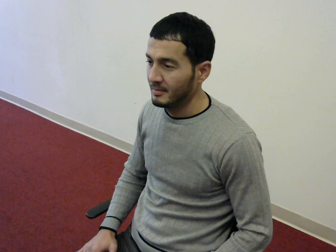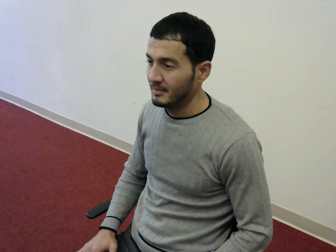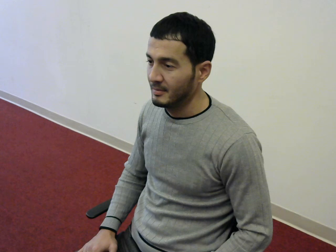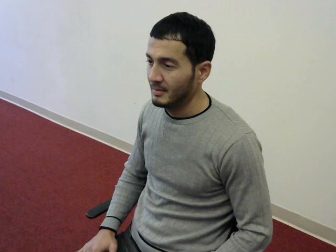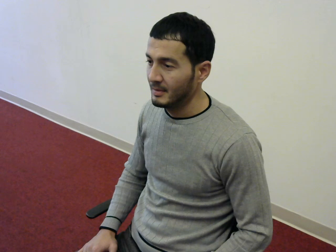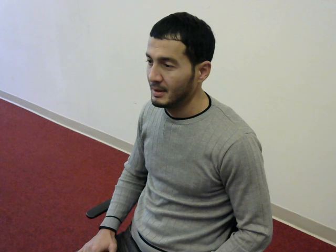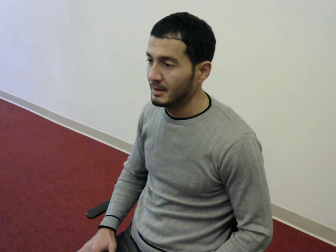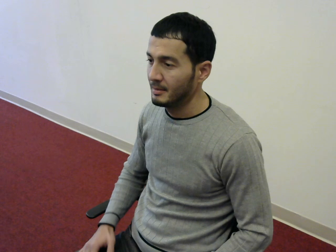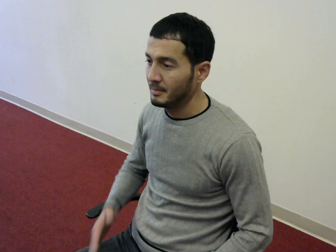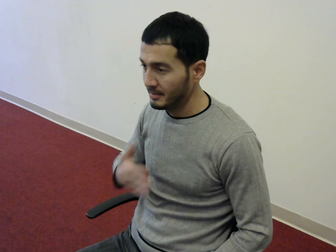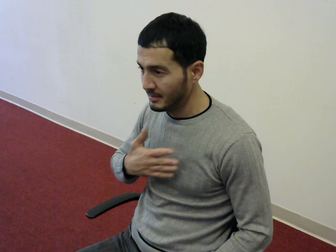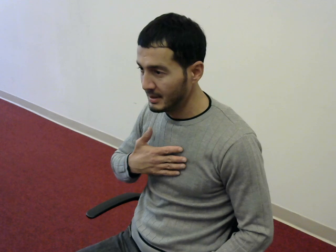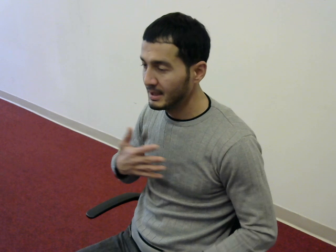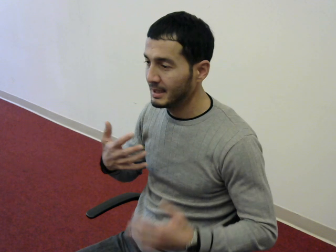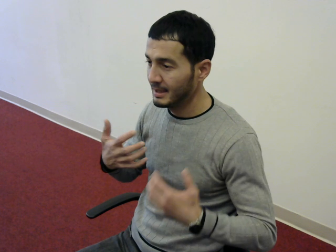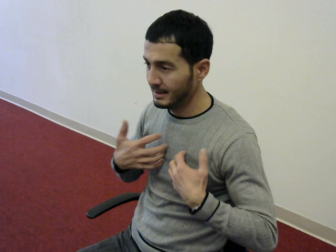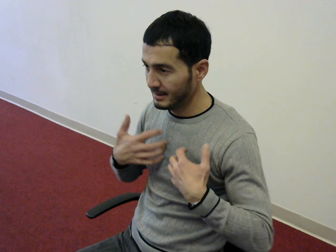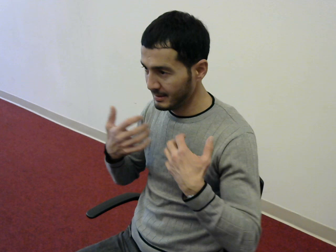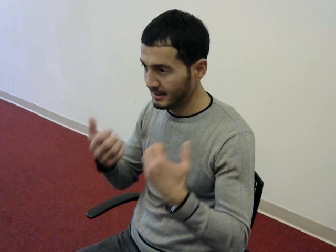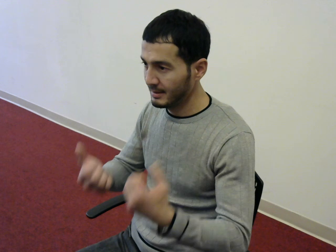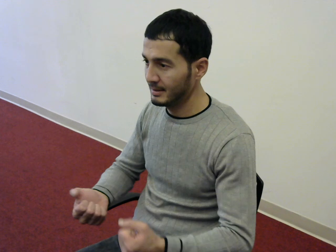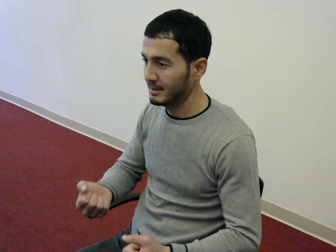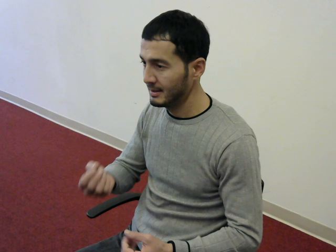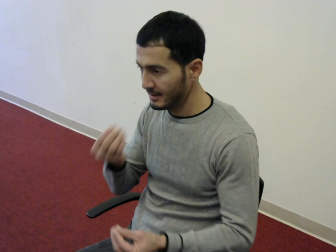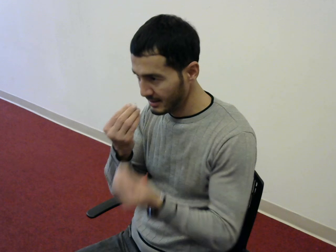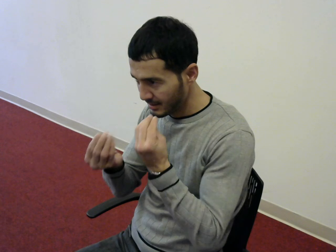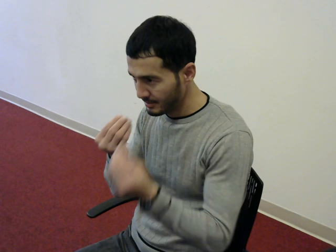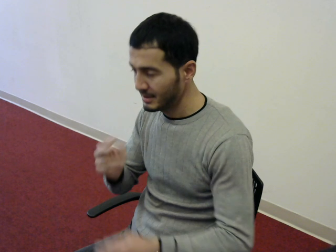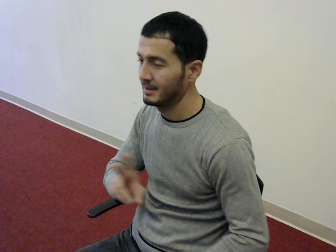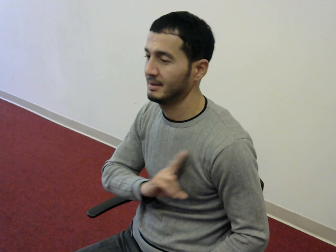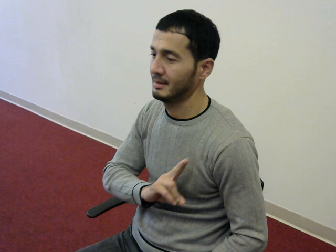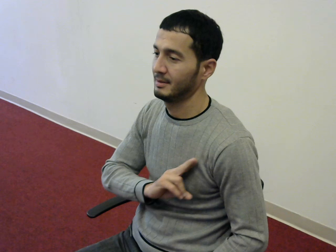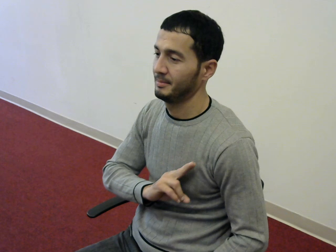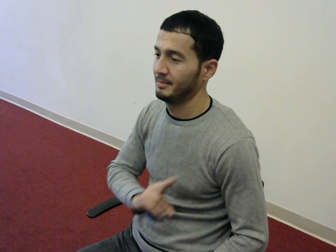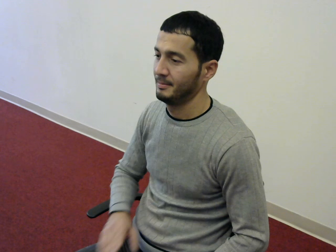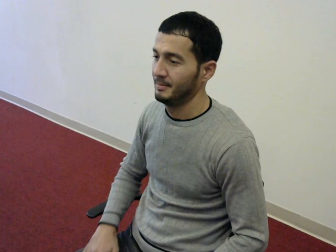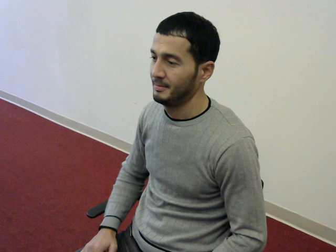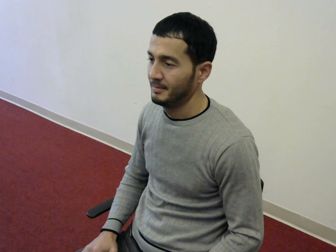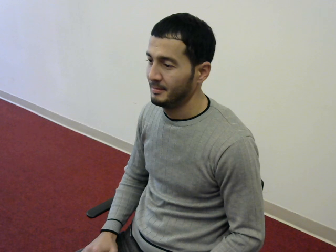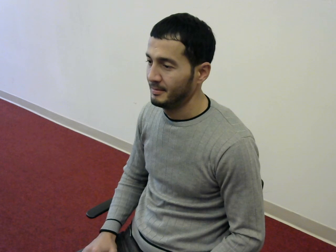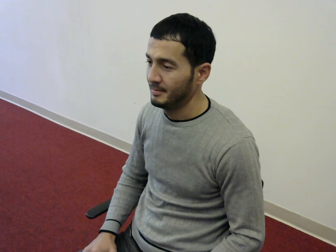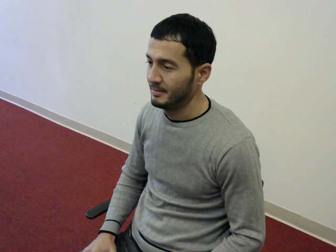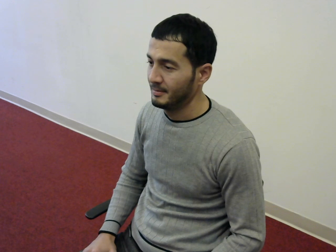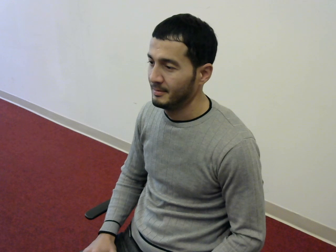Mən sağlam qidalanmağı sevirəm